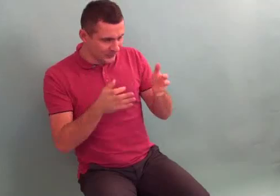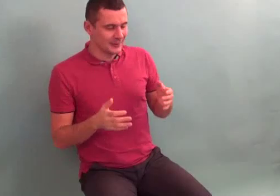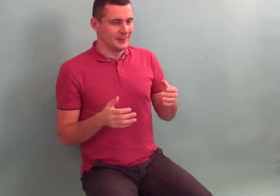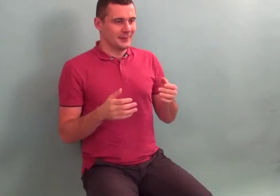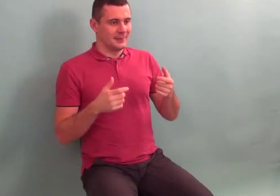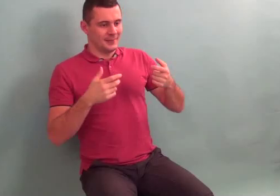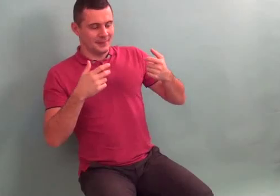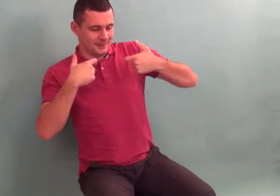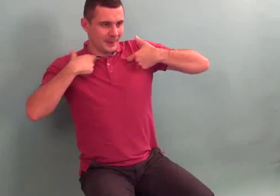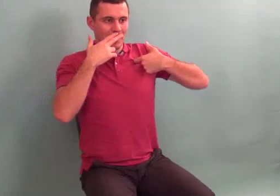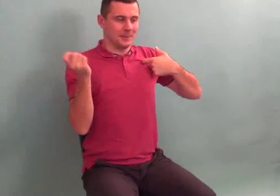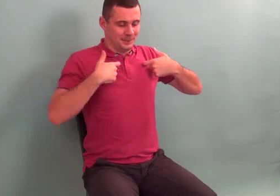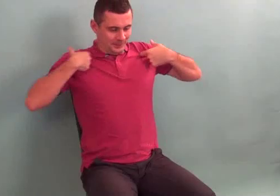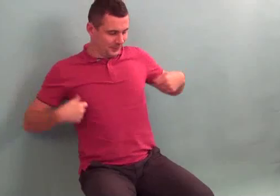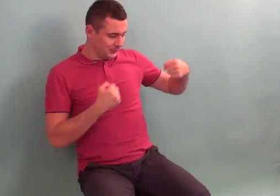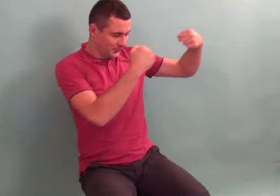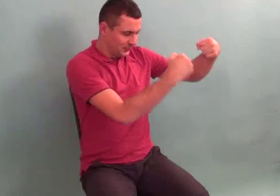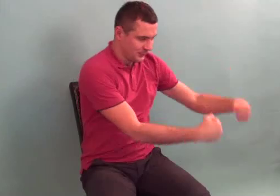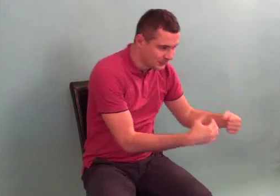Charlie zdejmuje z pleców szyby.